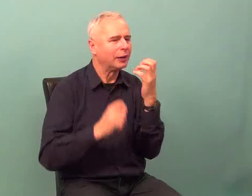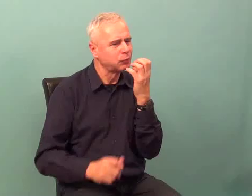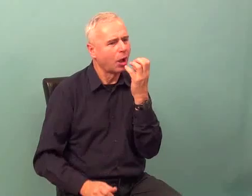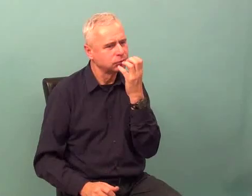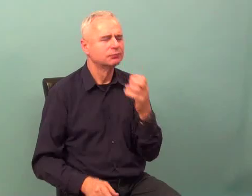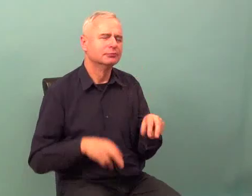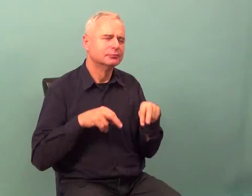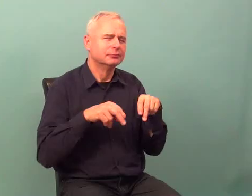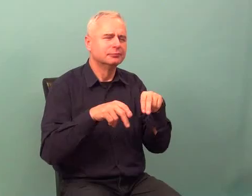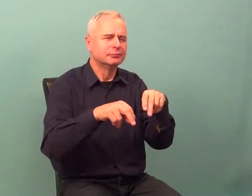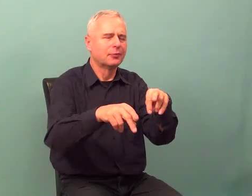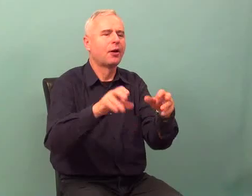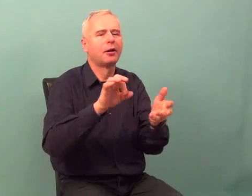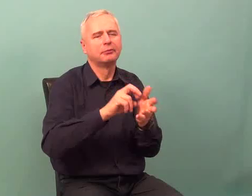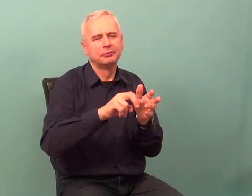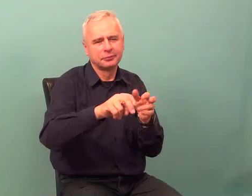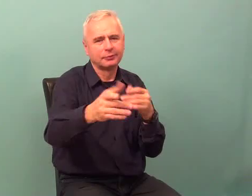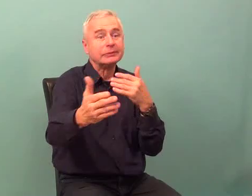Szli dalej, aż zbliżyli się do drzewa.